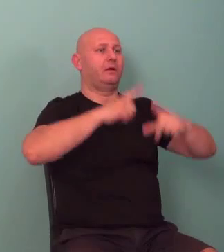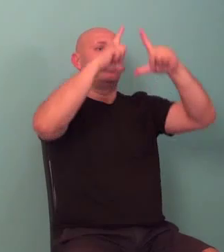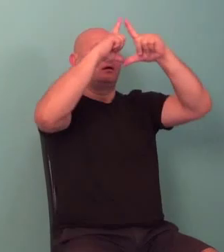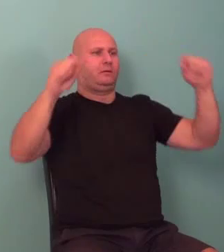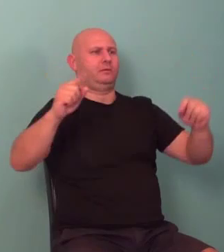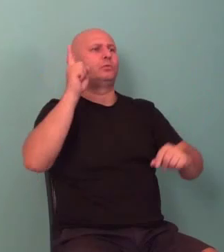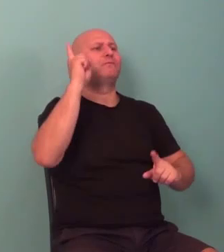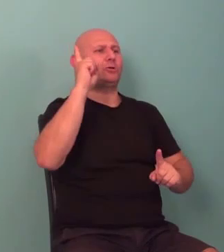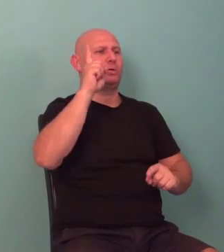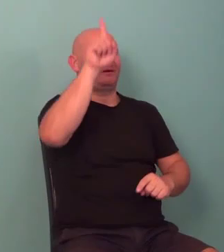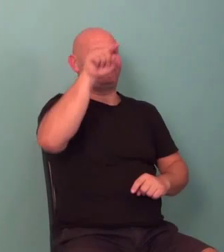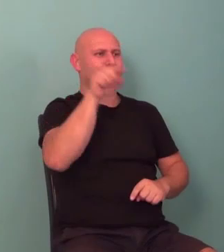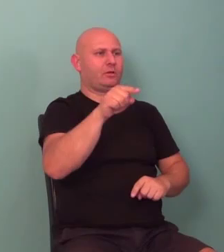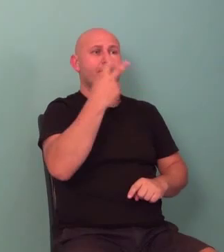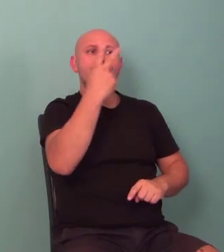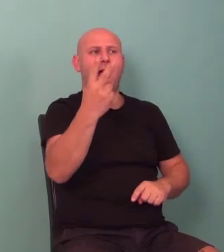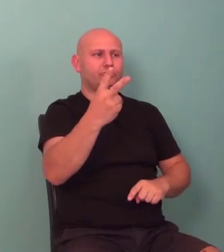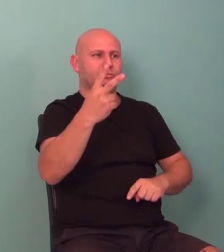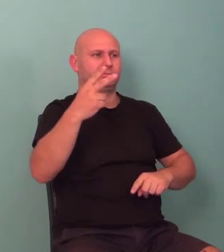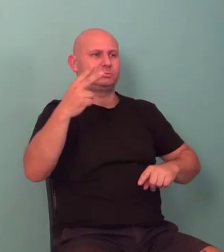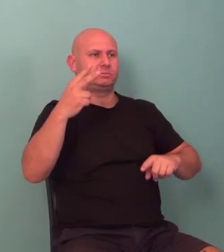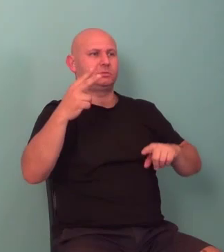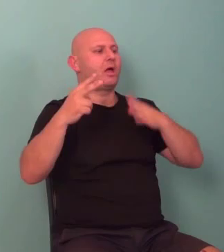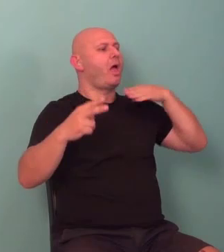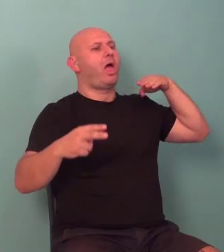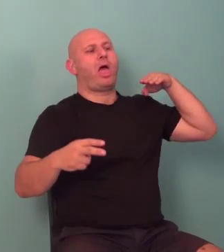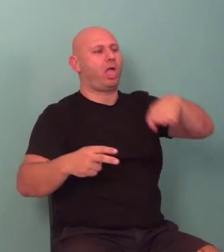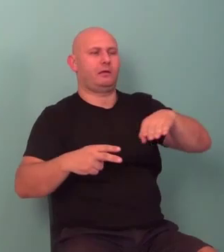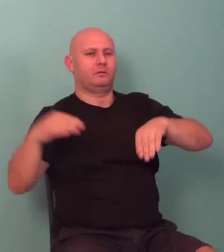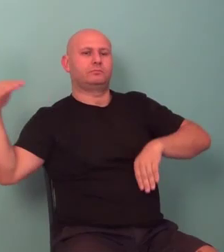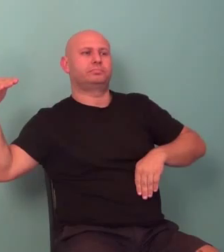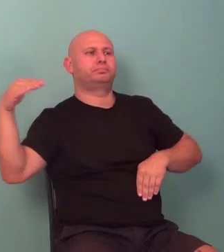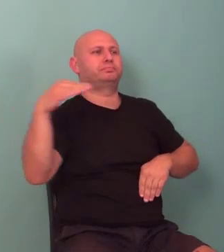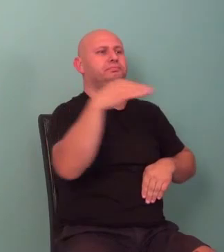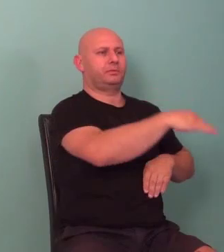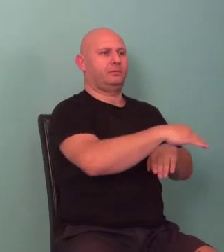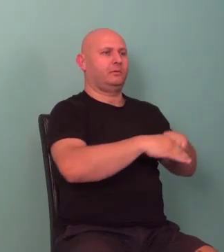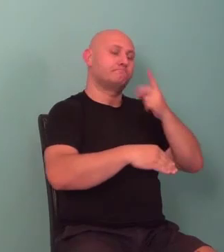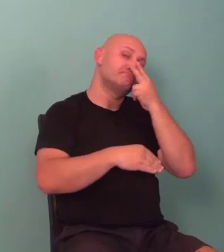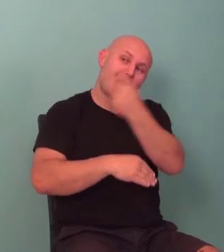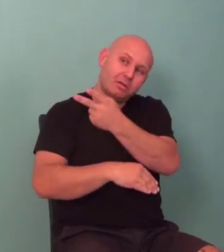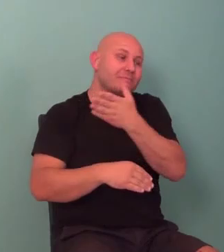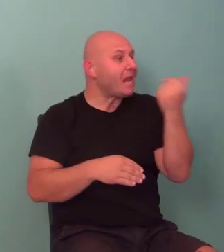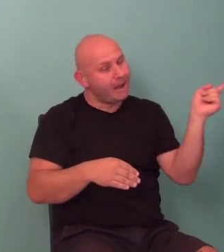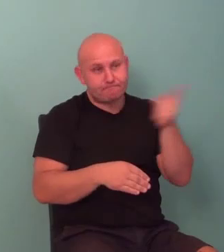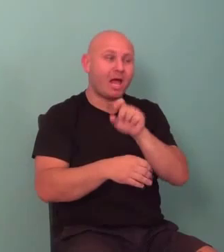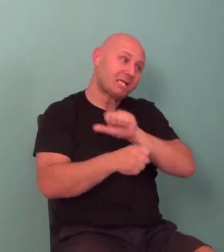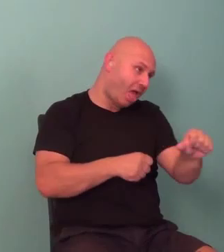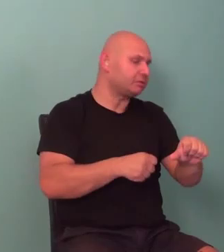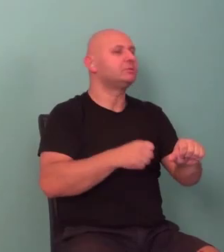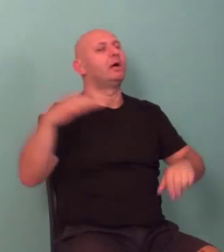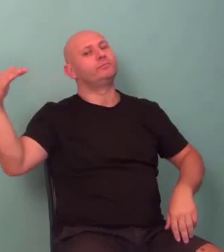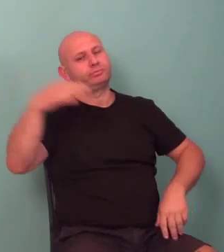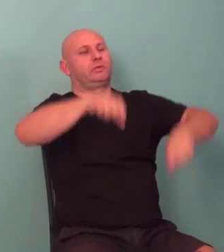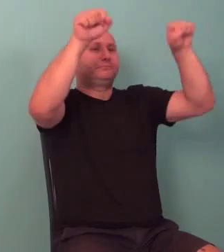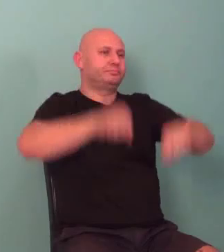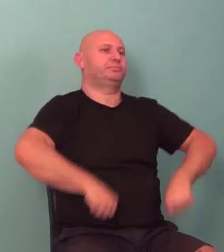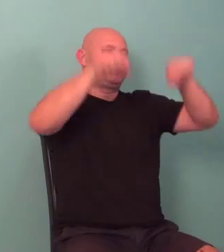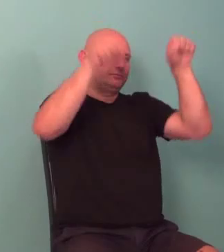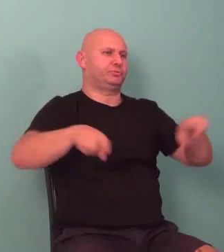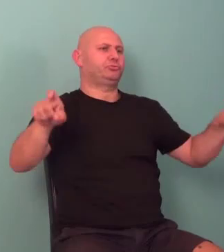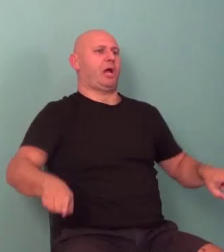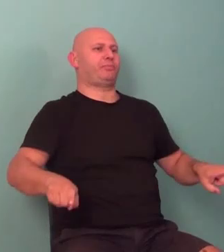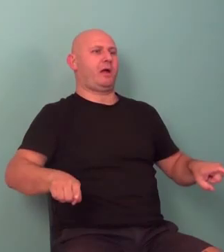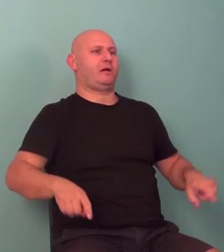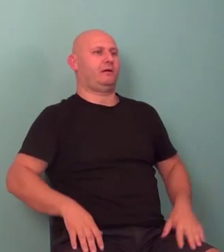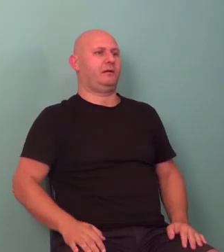Trójkątny znak z wykrzyknikiem informuje, że trzeba uważać na nadjeżdżający pojazd, trzeba patrzeć czy nie nadjeżdża, a dopiero potem przejechać przez tory.